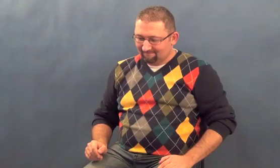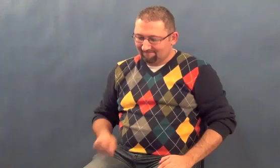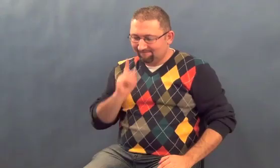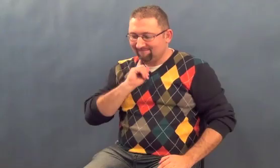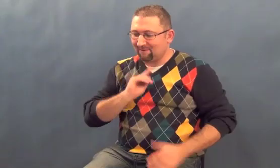Aaa.